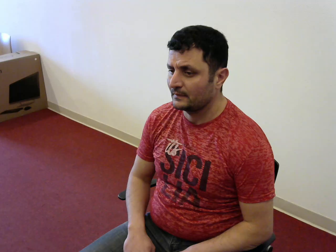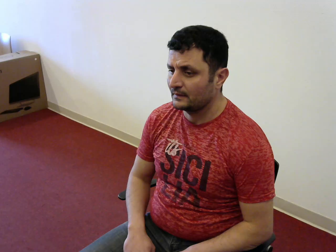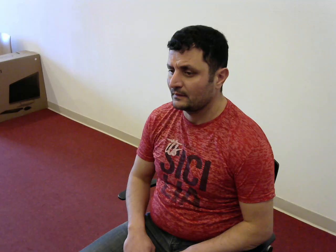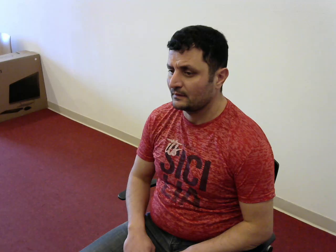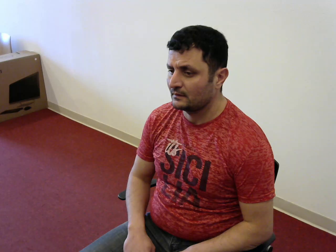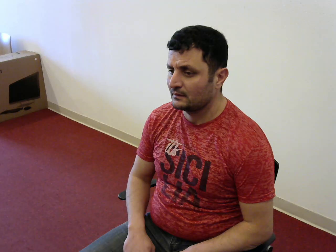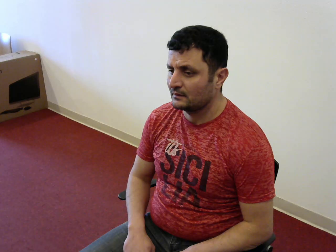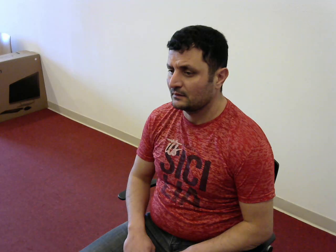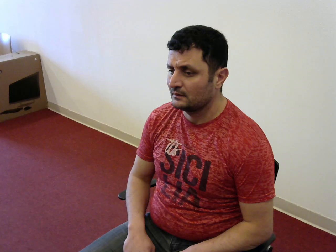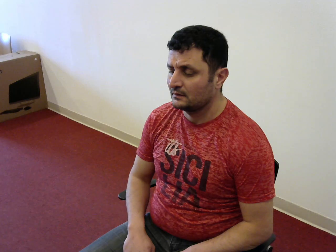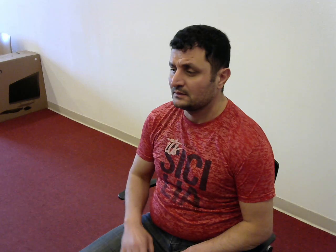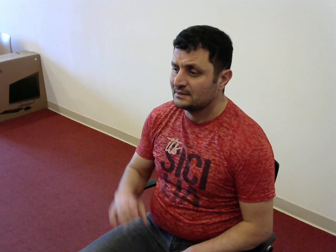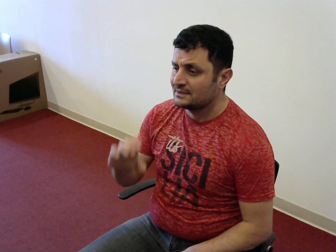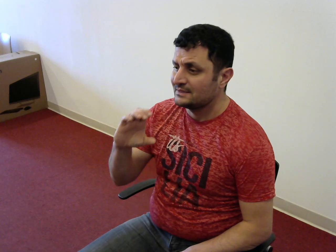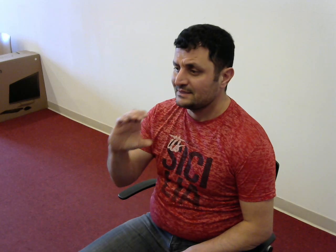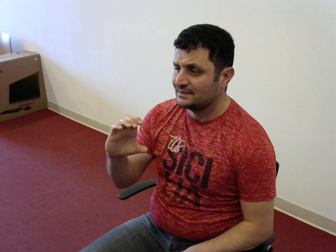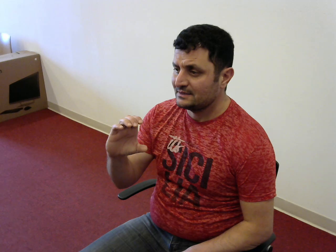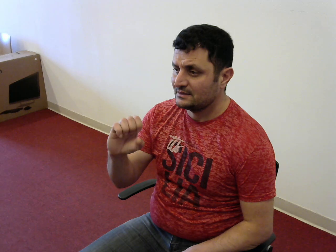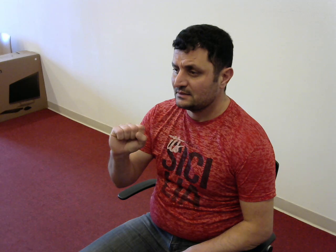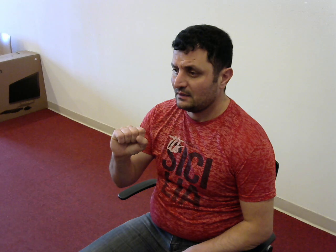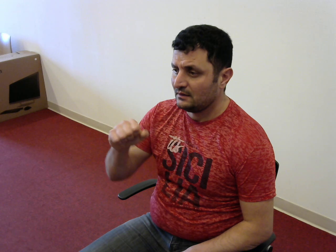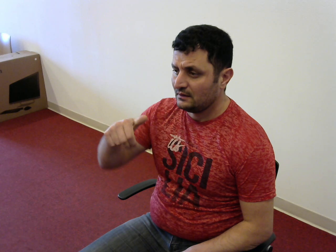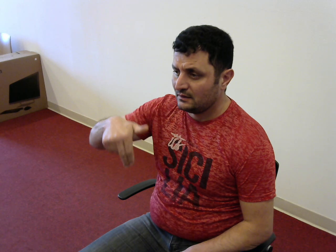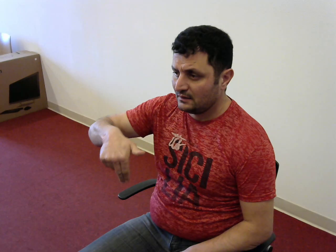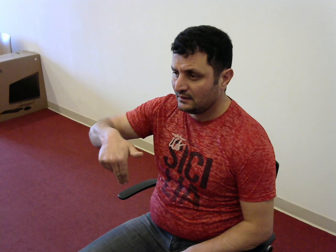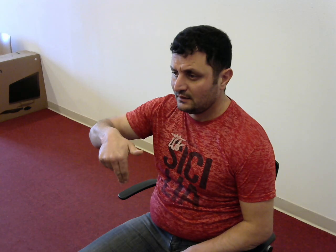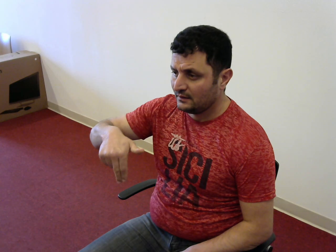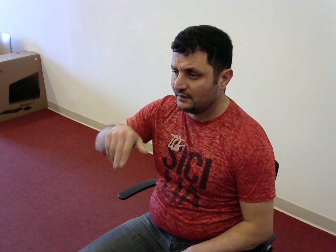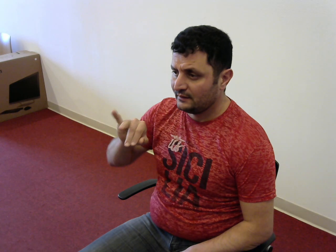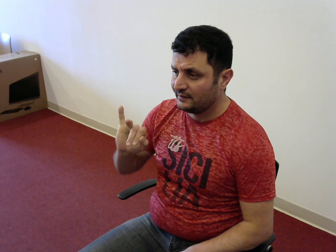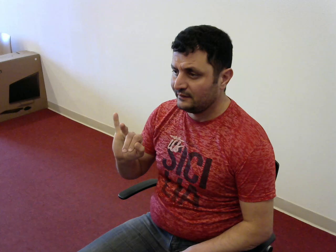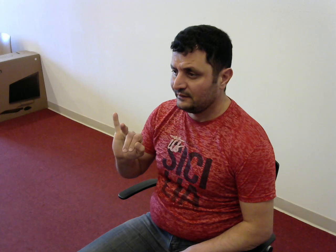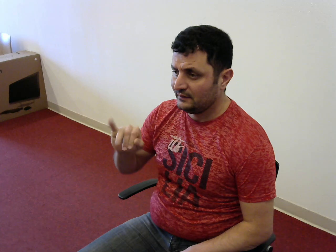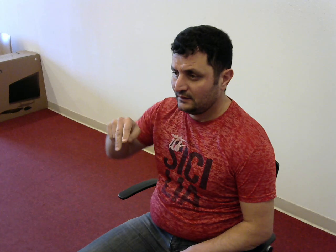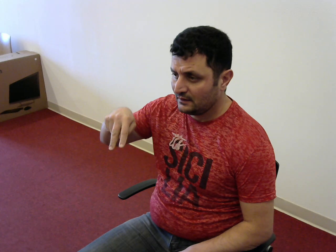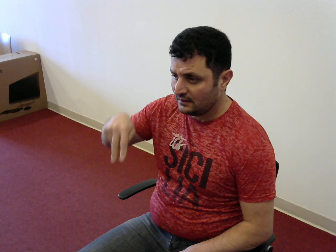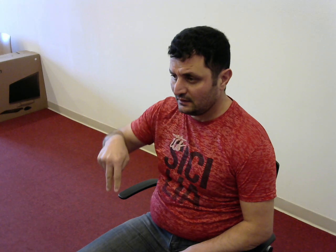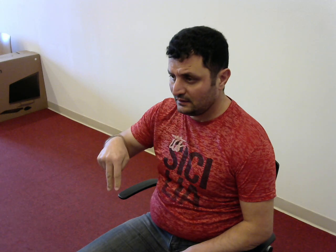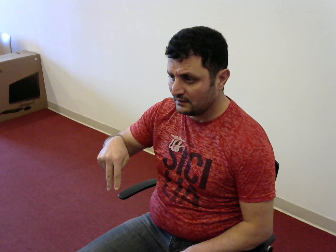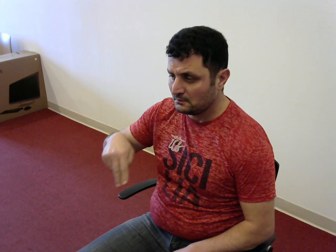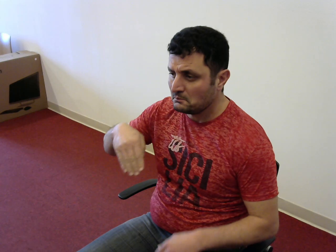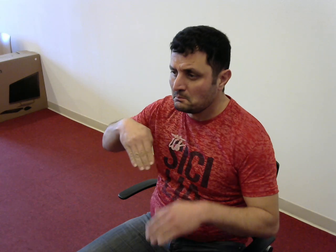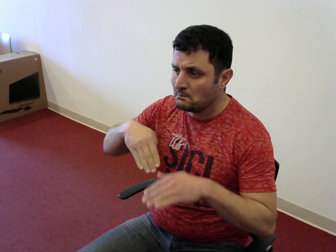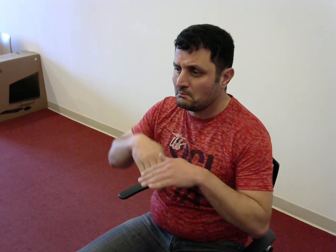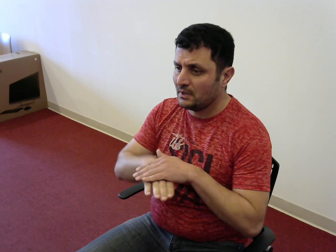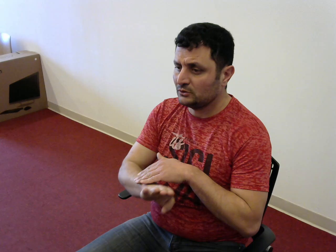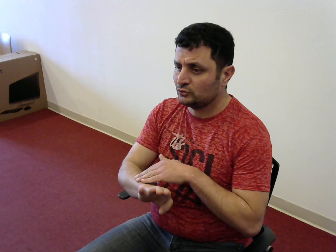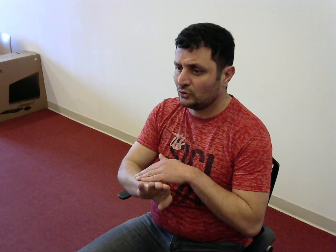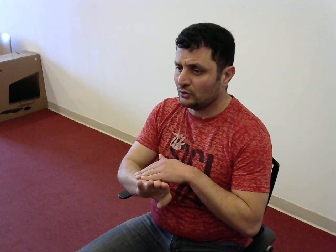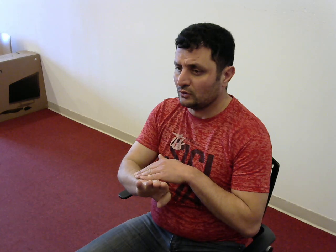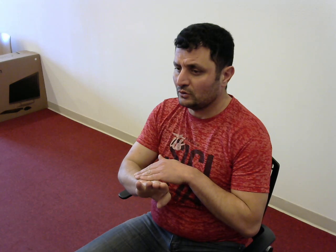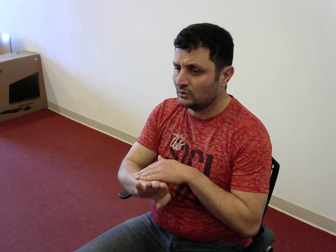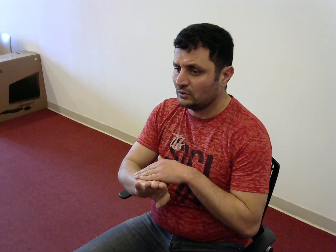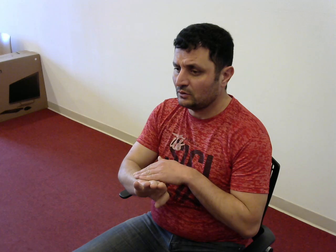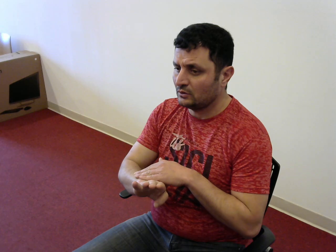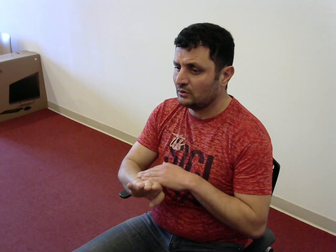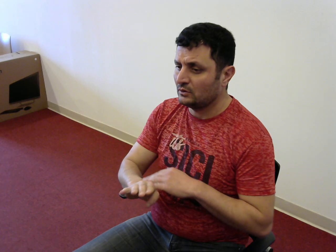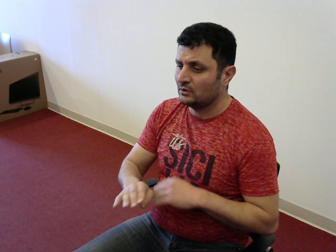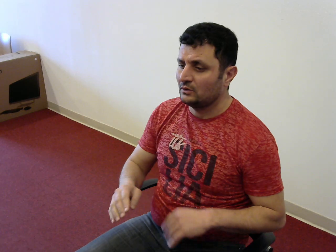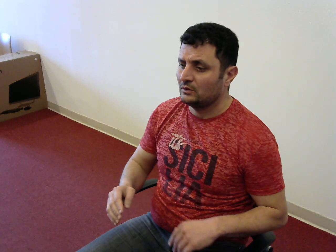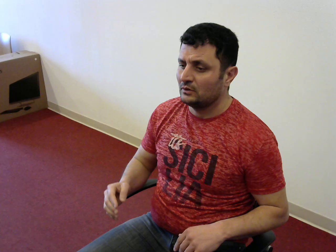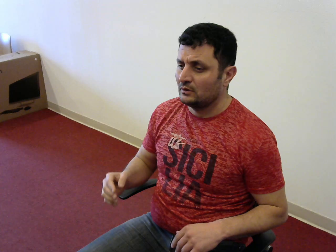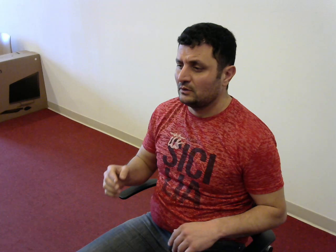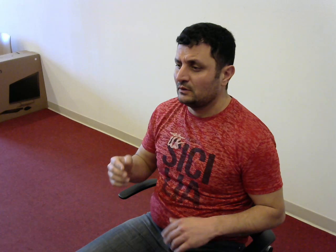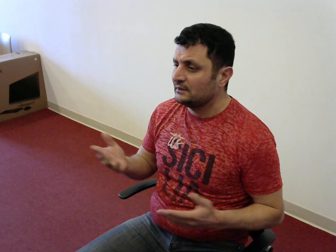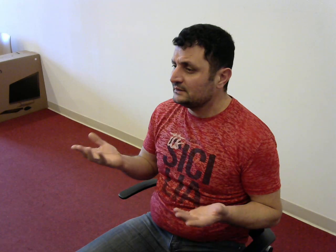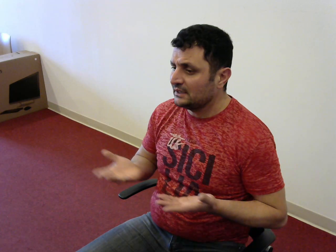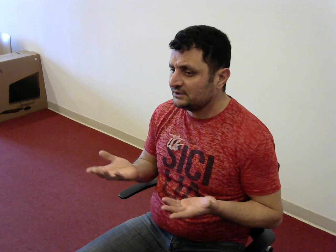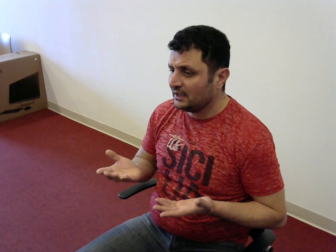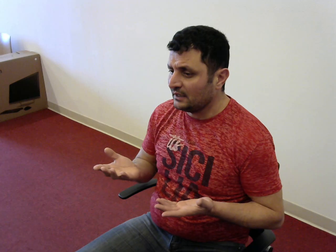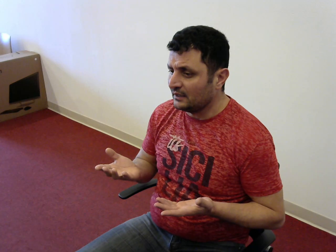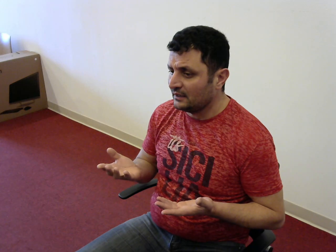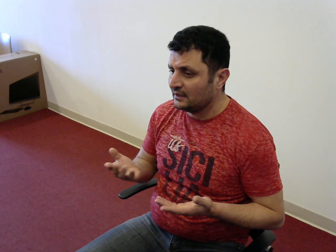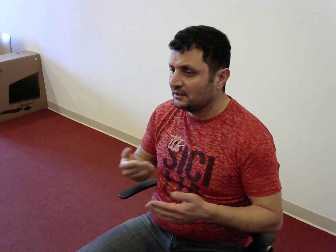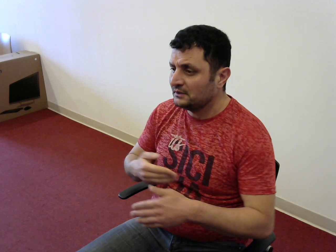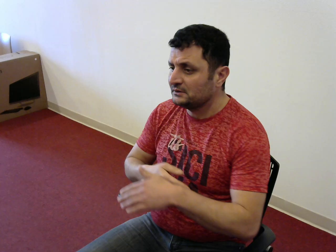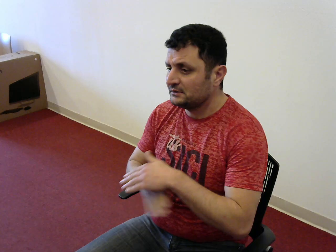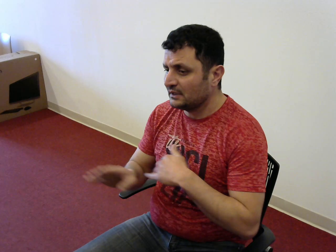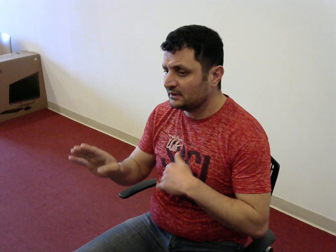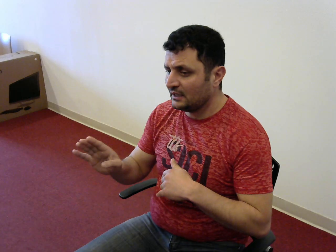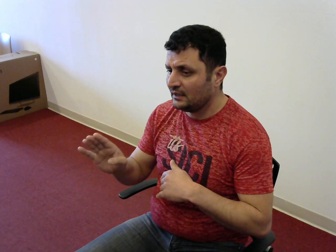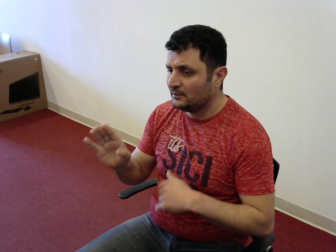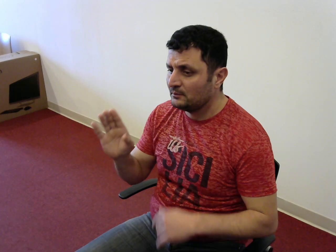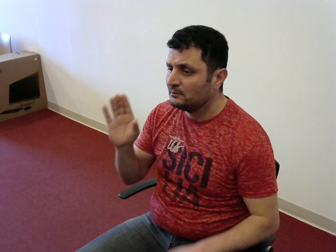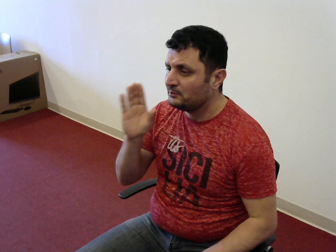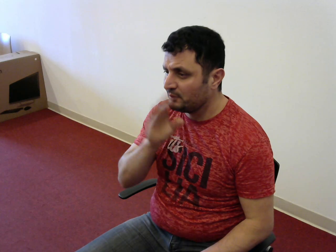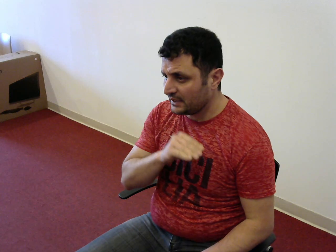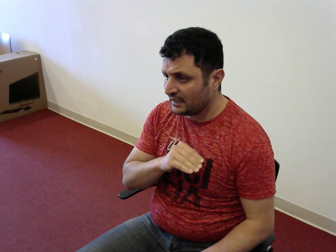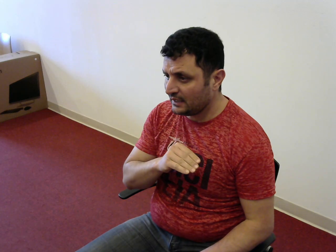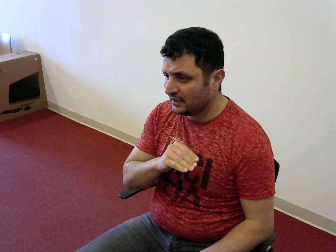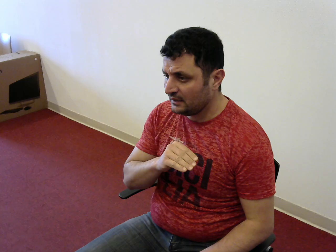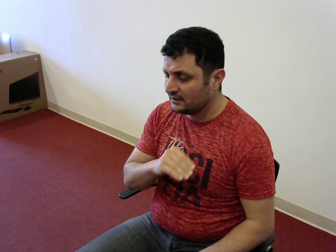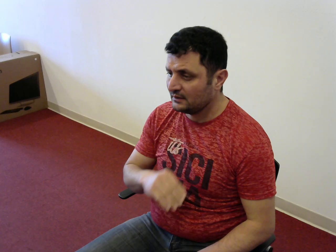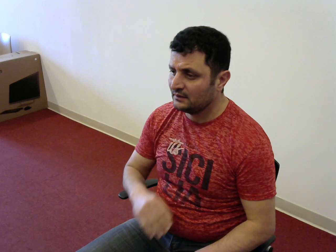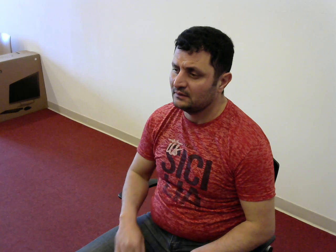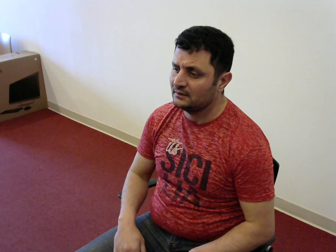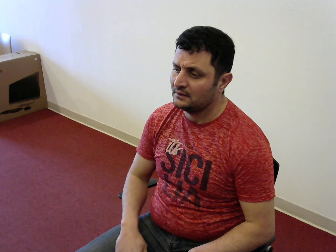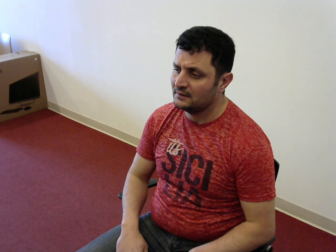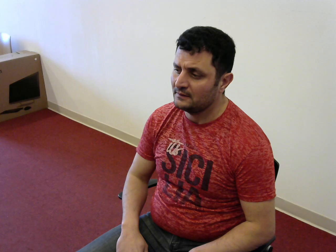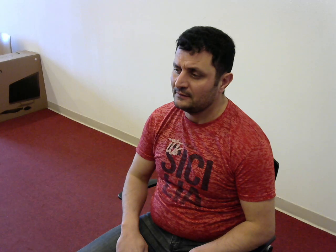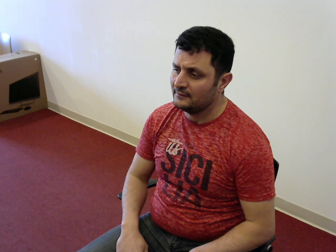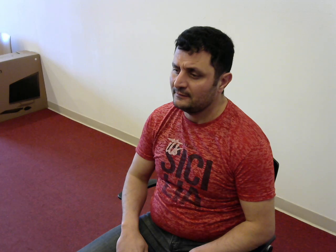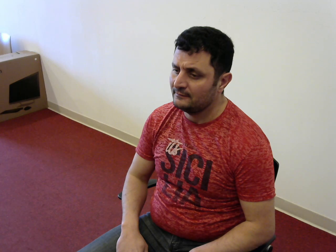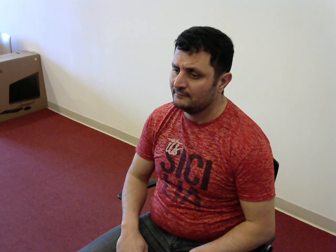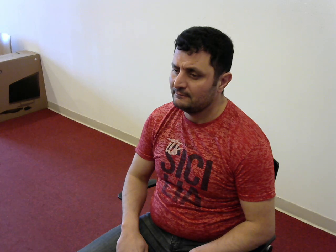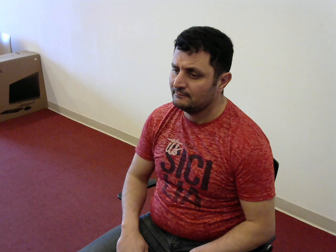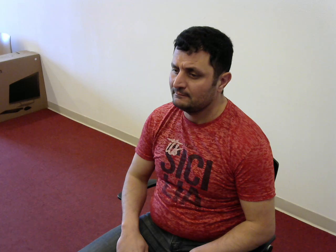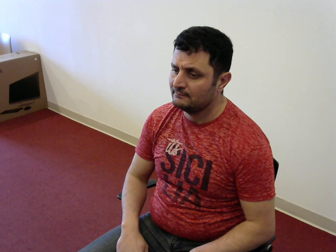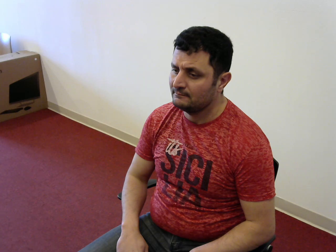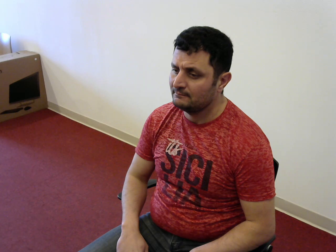Sahil metrosuna necə gedə bilərəm?